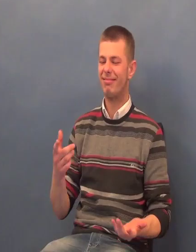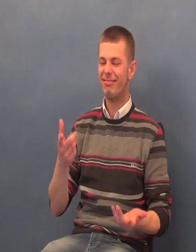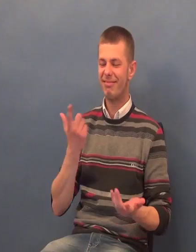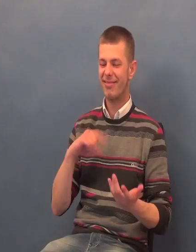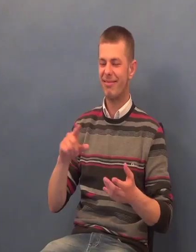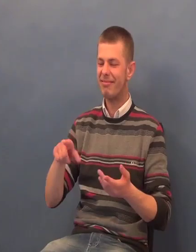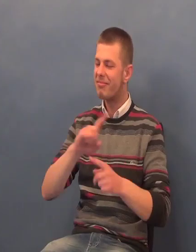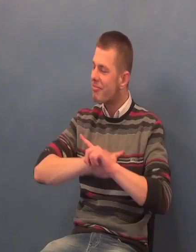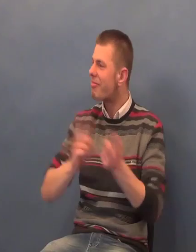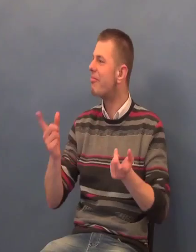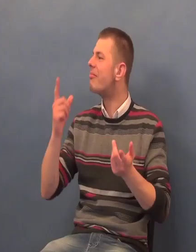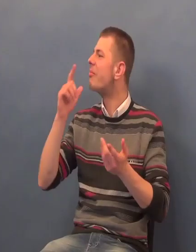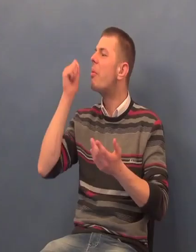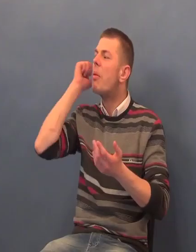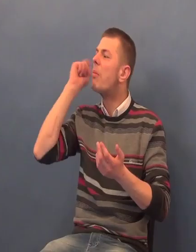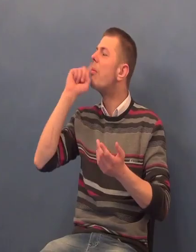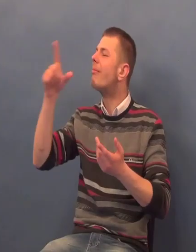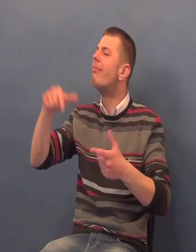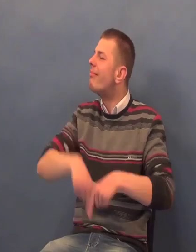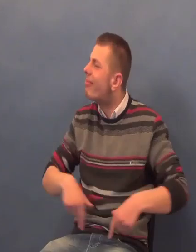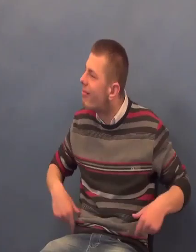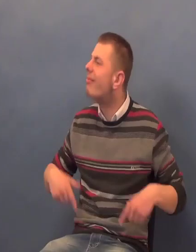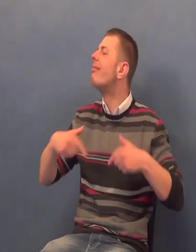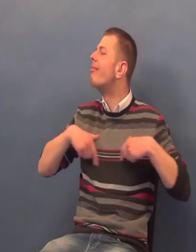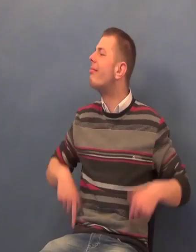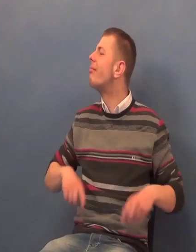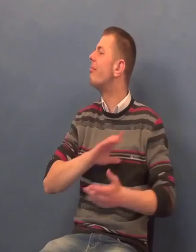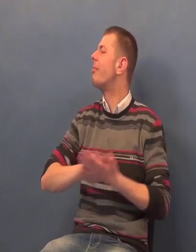Kobietom i mężczyznom nie wolno być bez stroju kąpielowego.